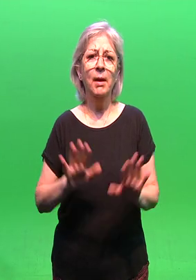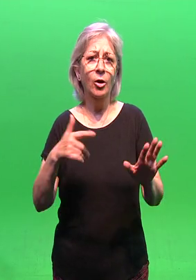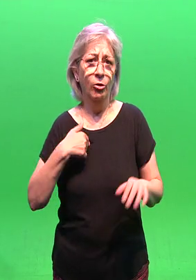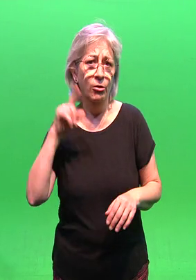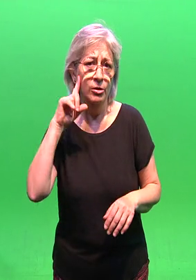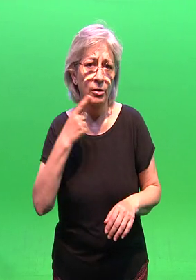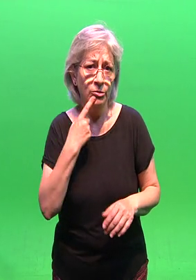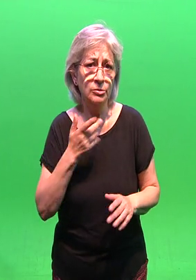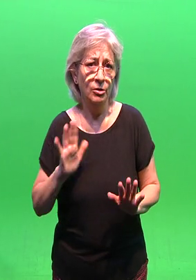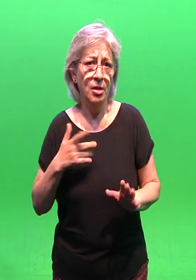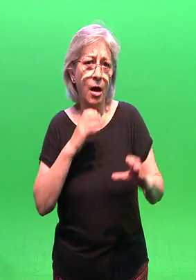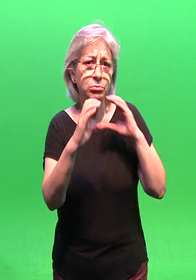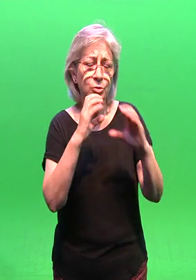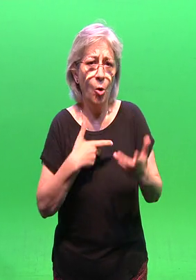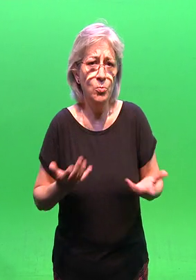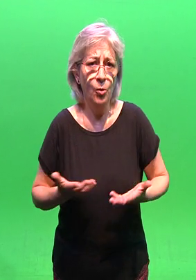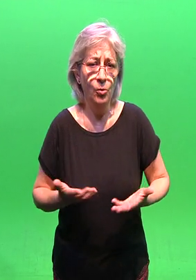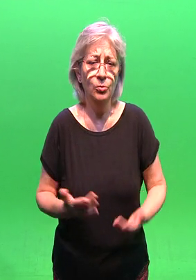Però jo soc sorda, com em puc comunicar?